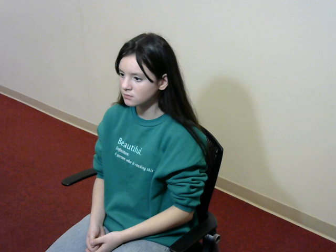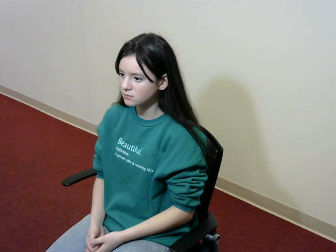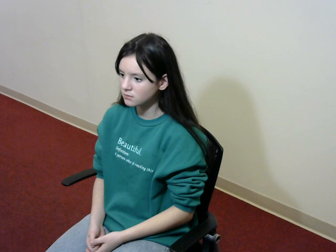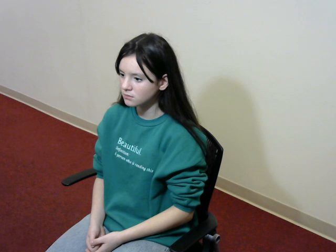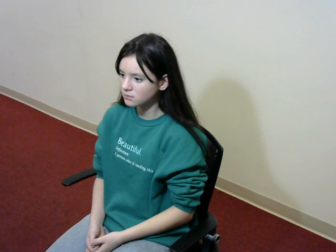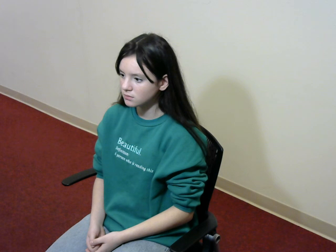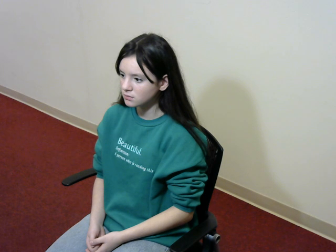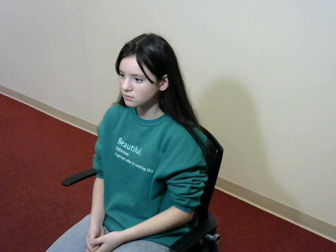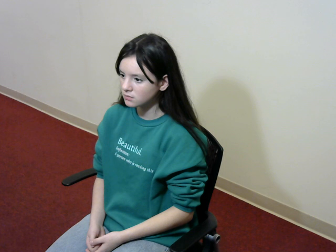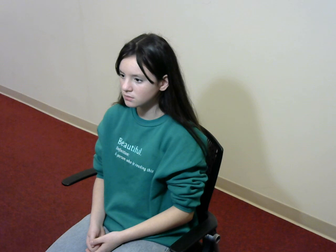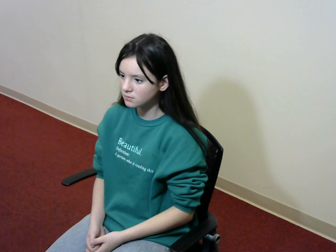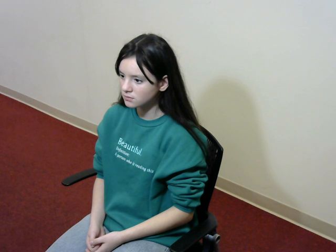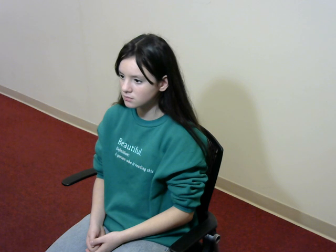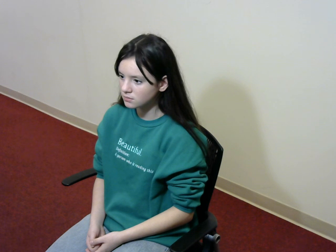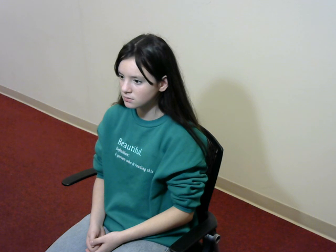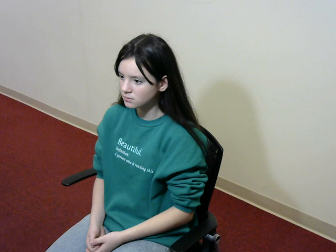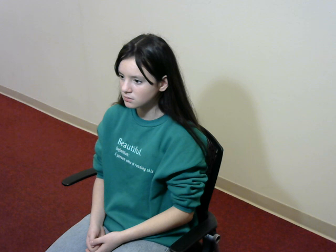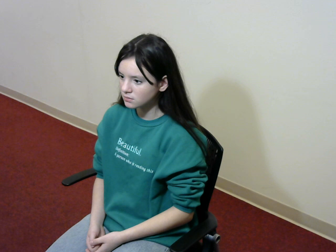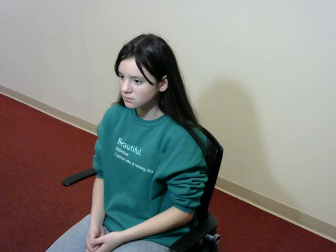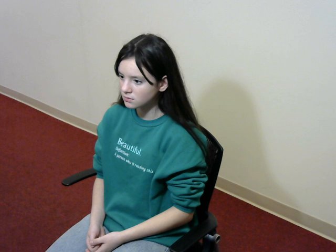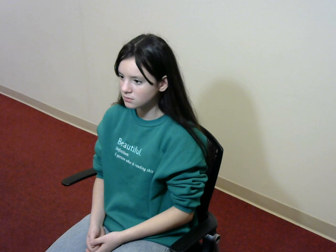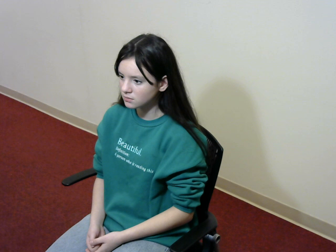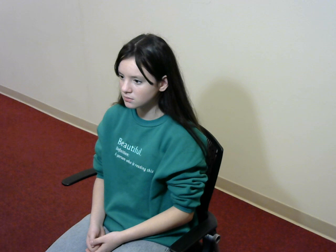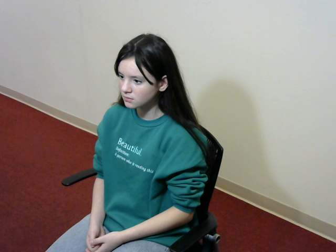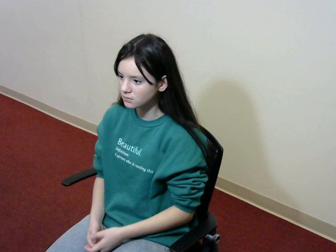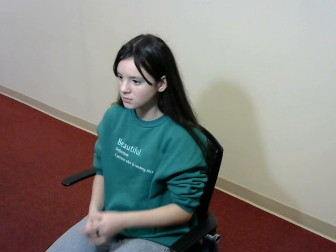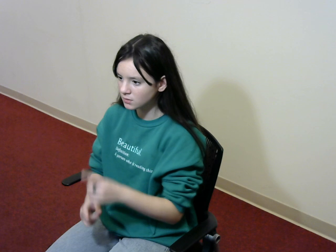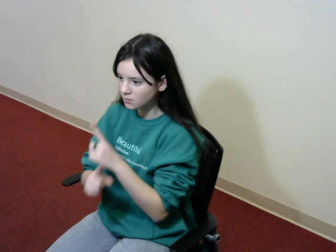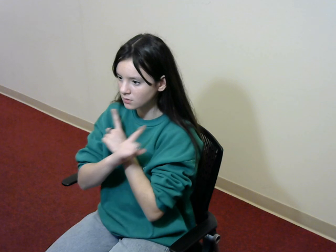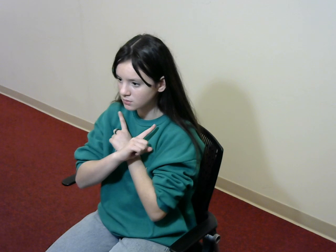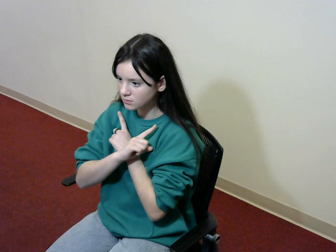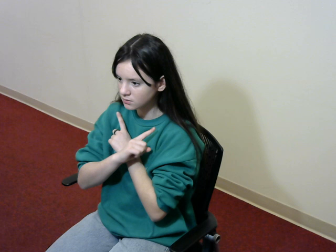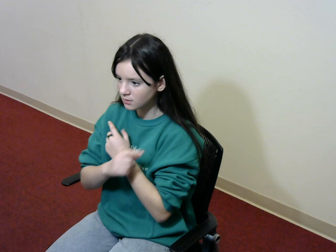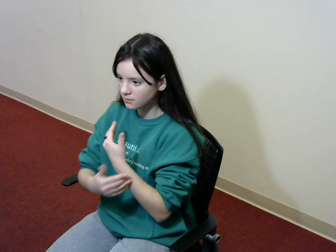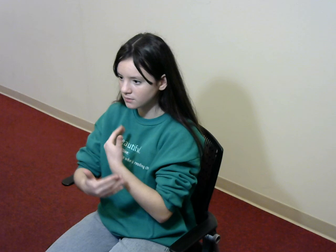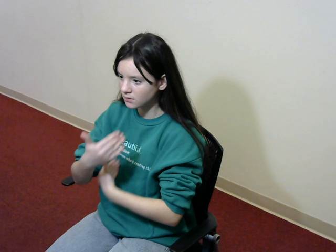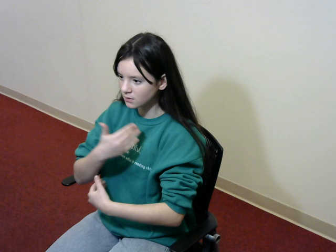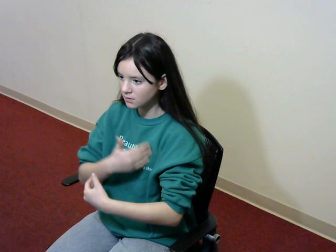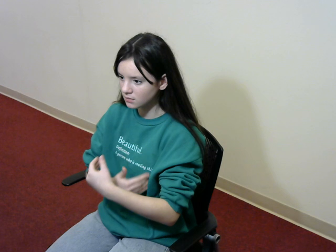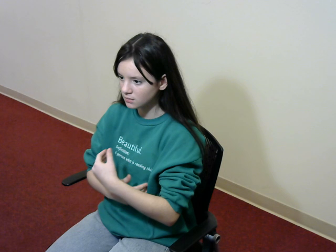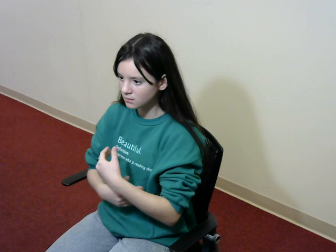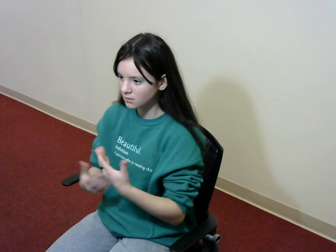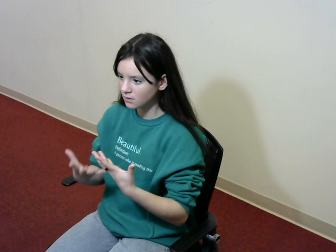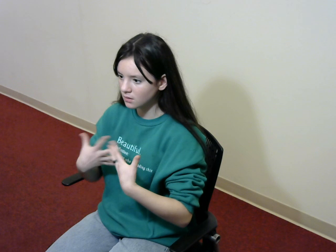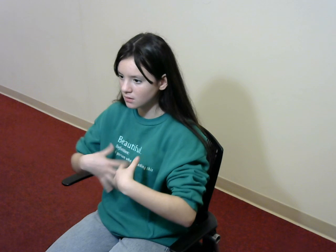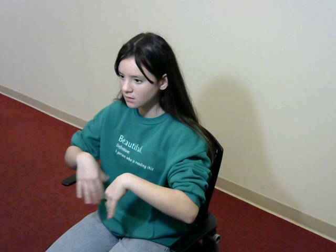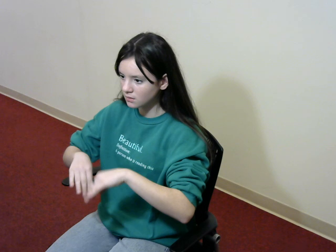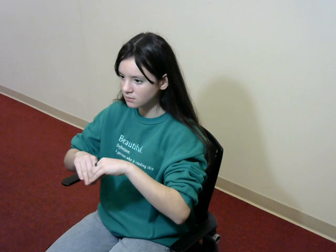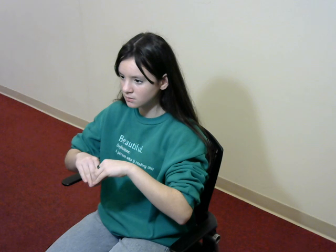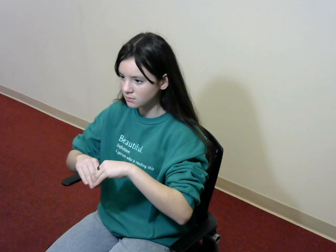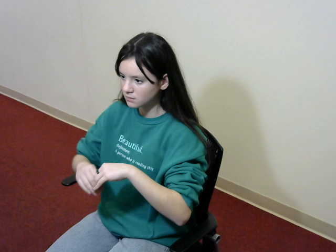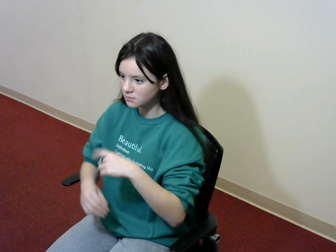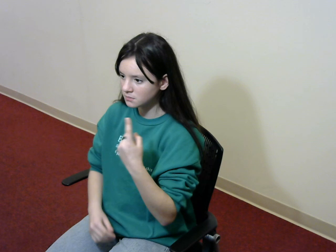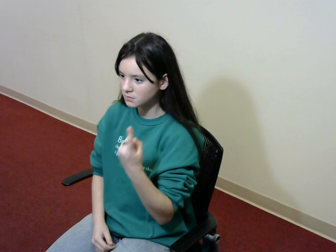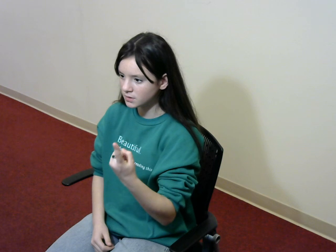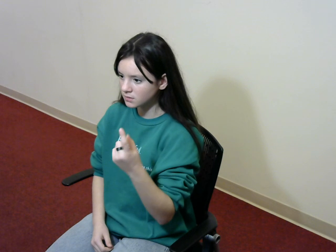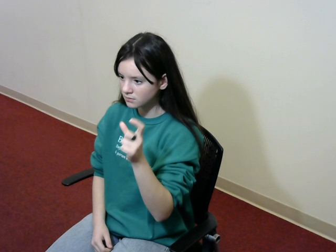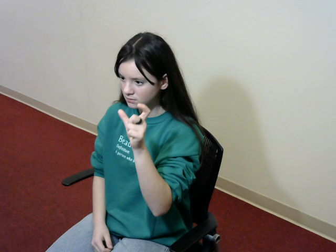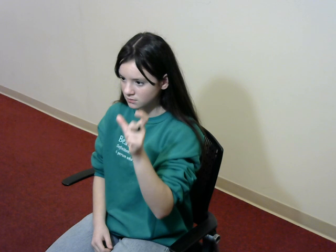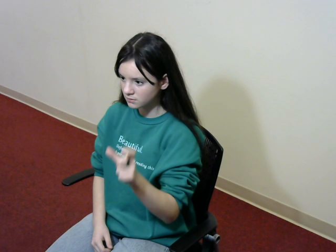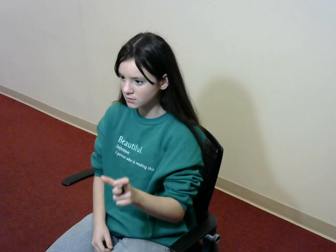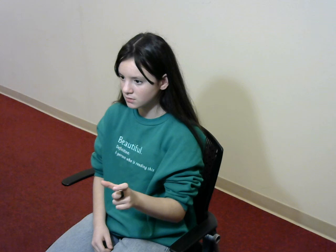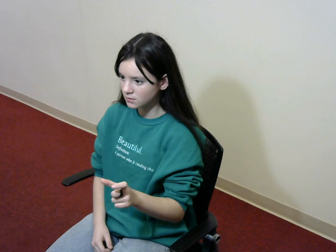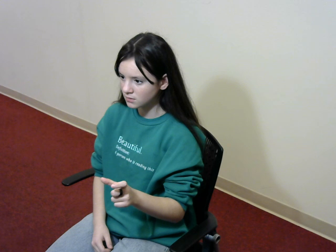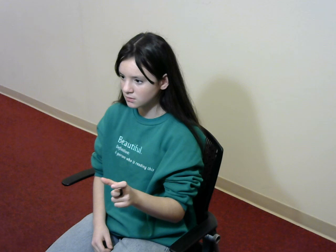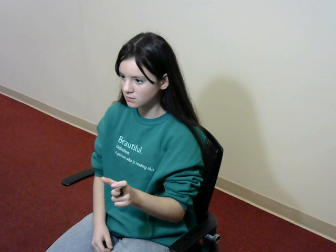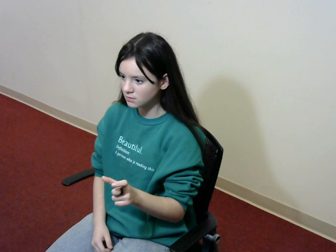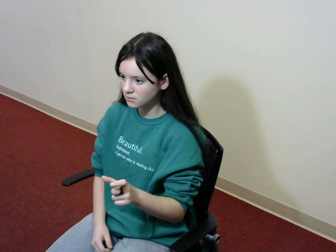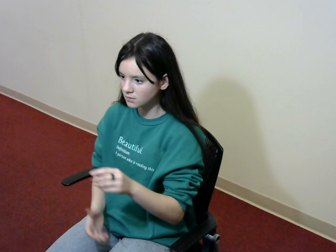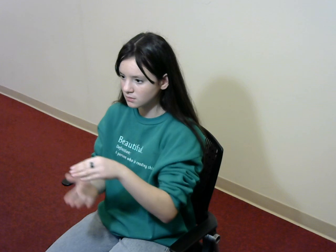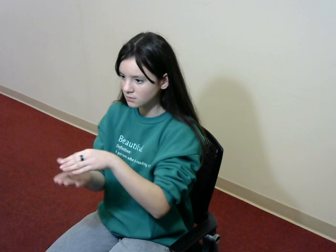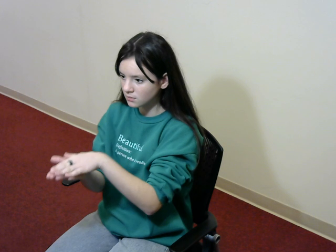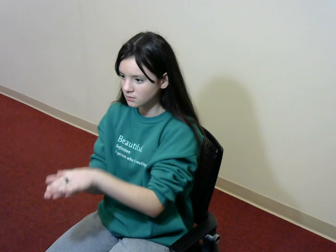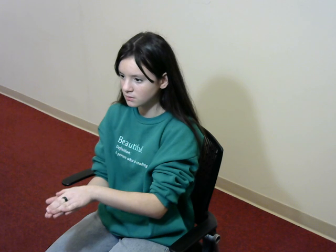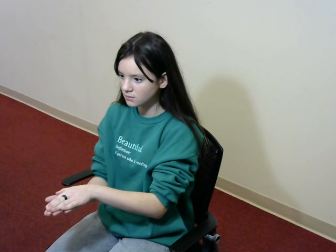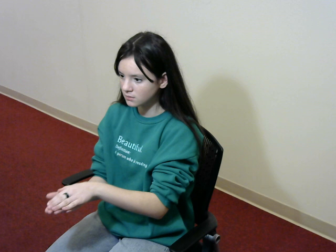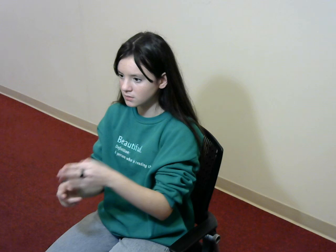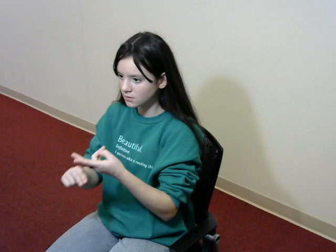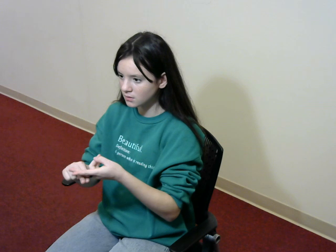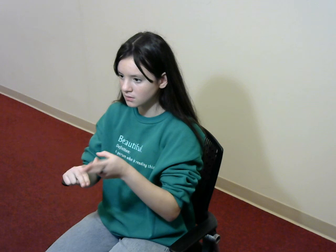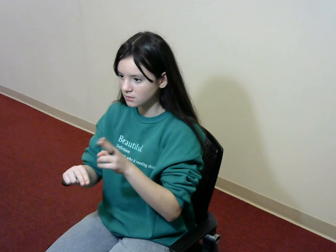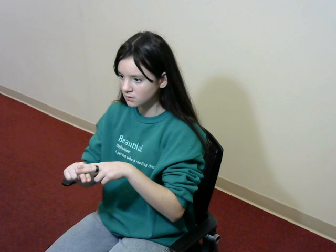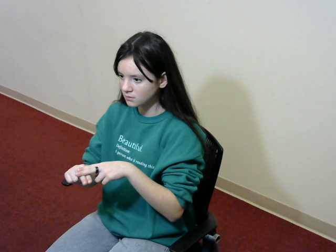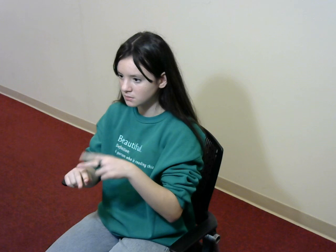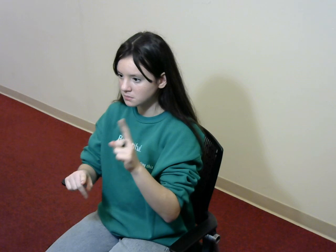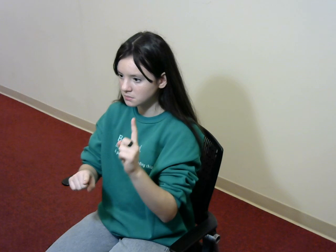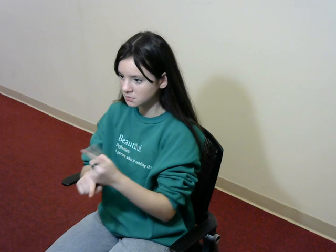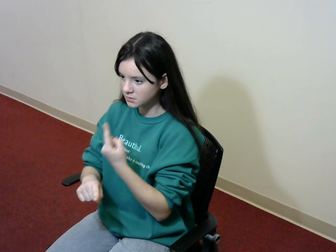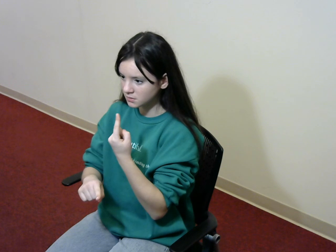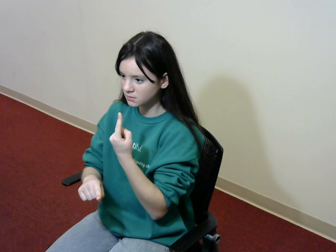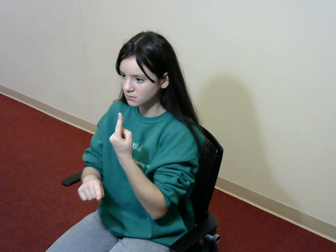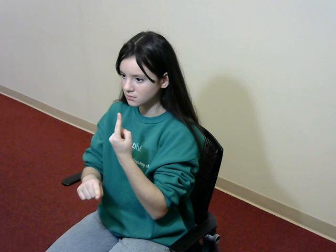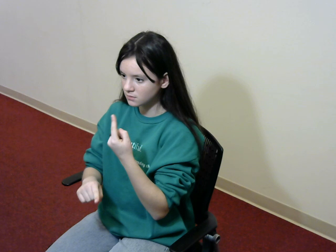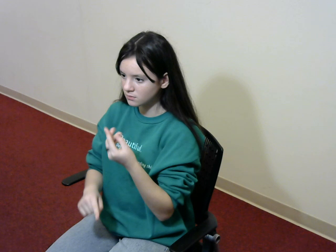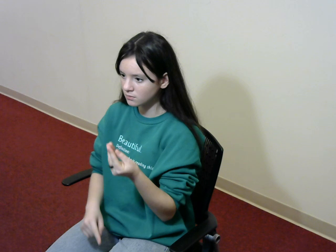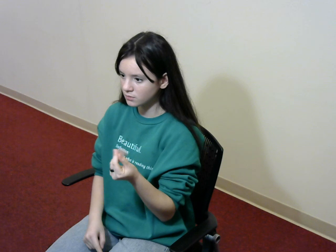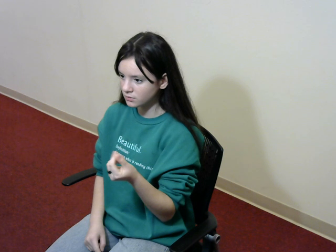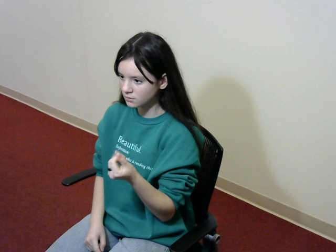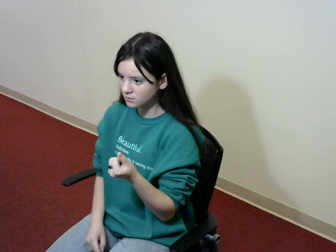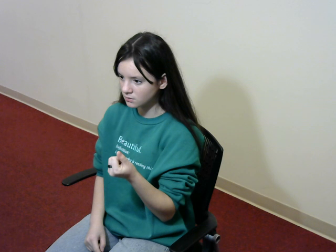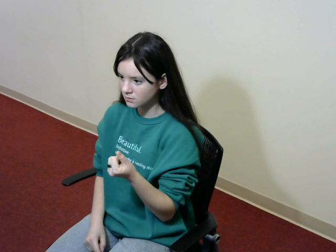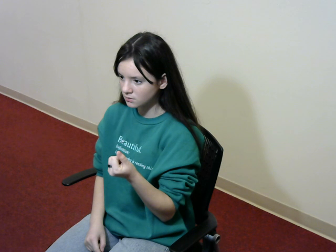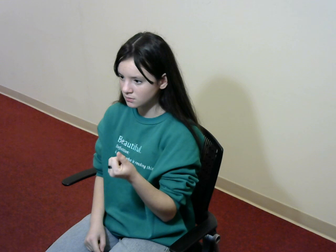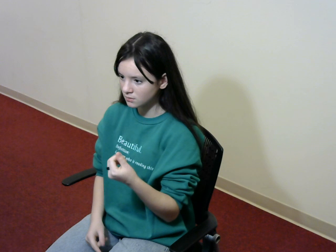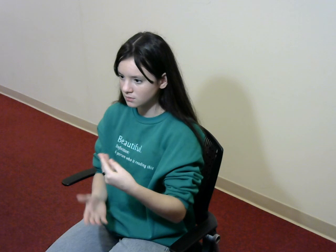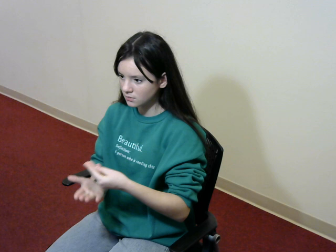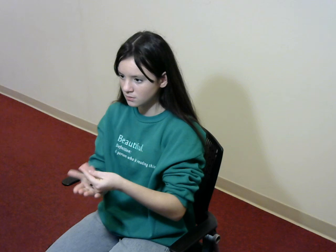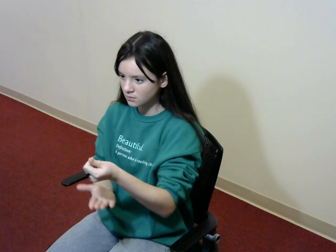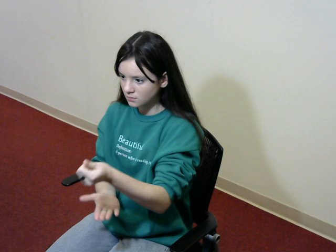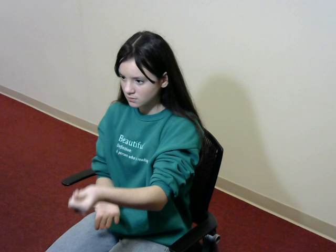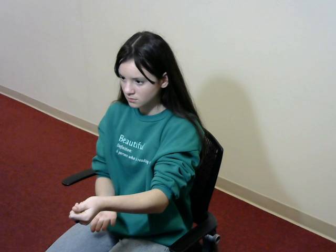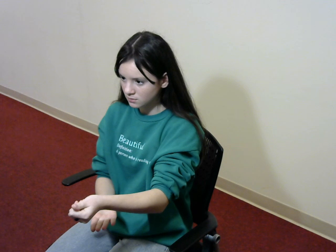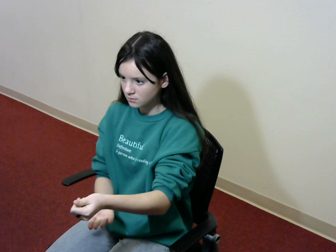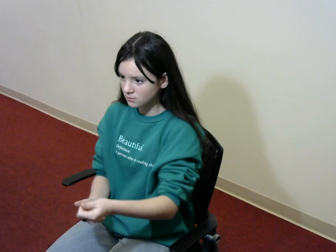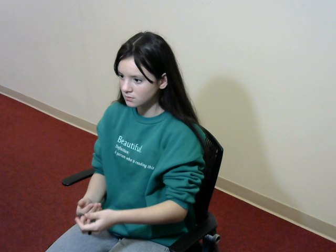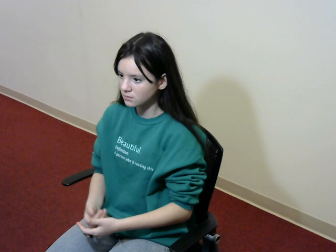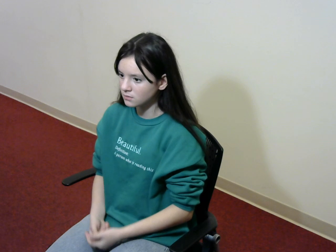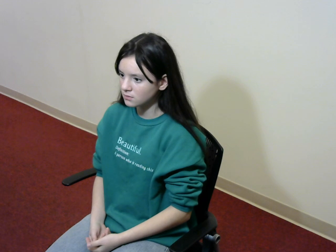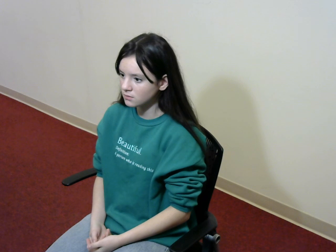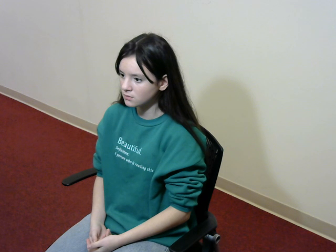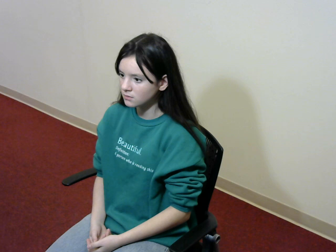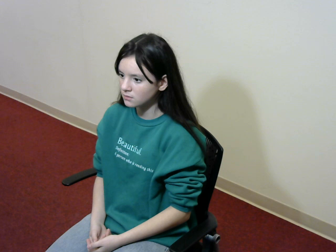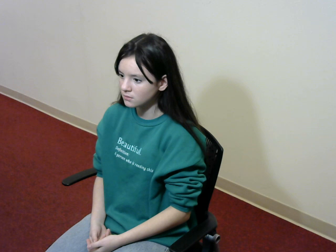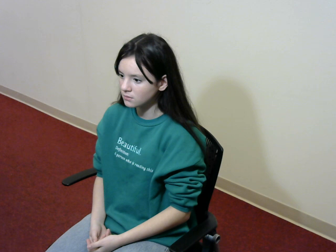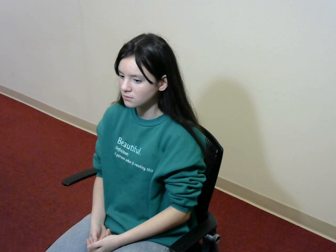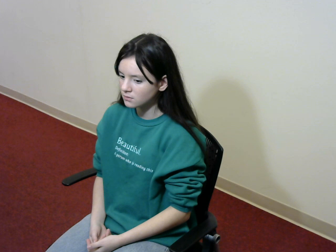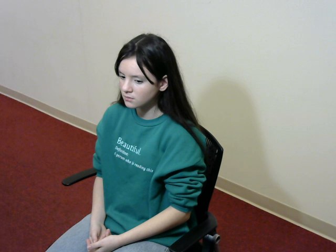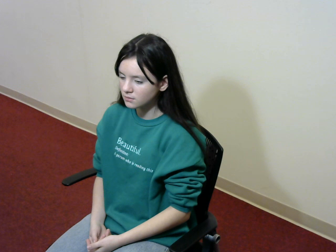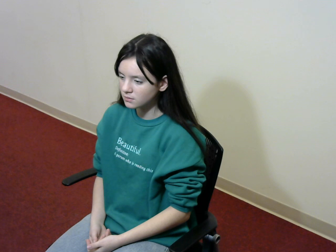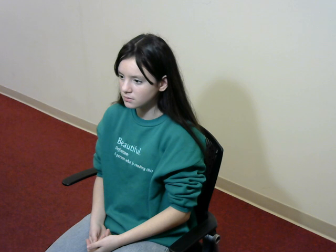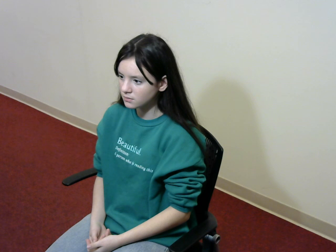Vəfat edən əlilin ailəsindən bir şəxsə dəfn üçün birdəfəlik müavinət ödənilir